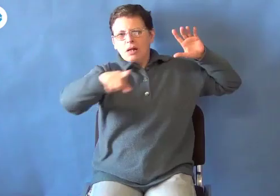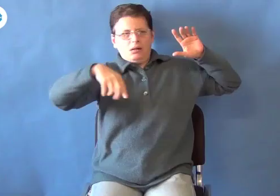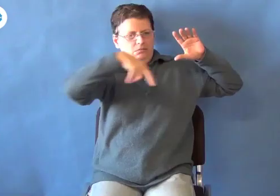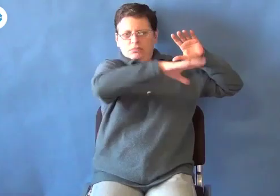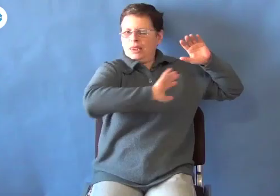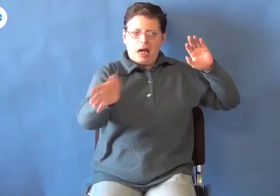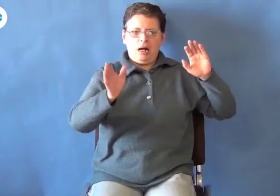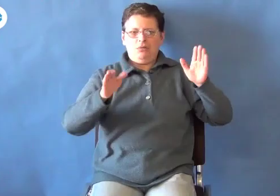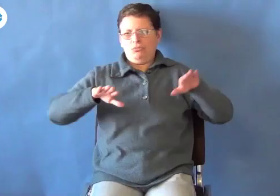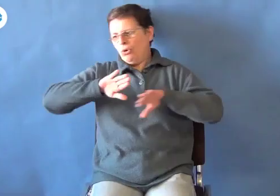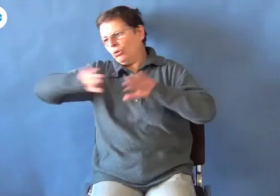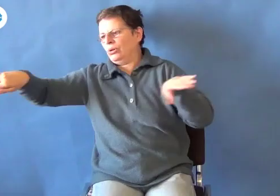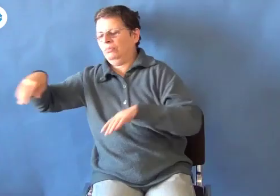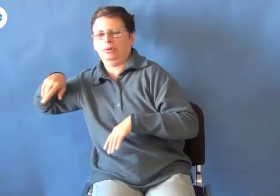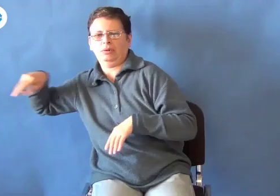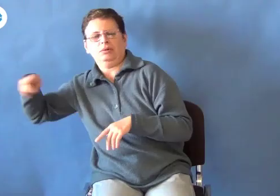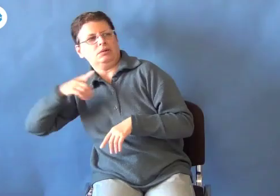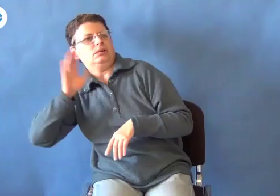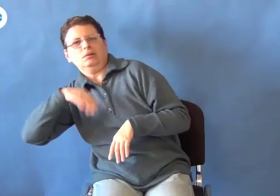Nie wolno wchodzić do tego budynku, trzeba odejść.